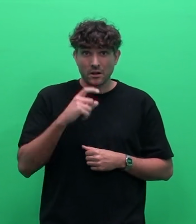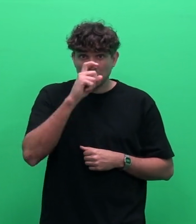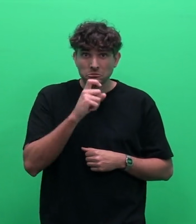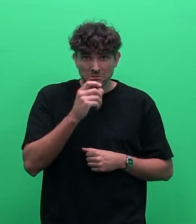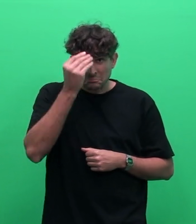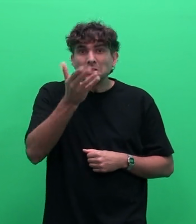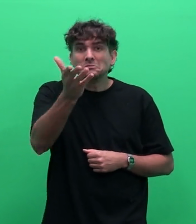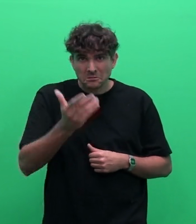Quants anys penses que tinc?